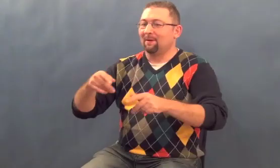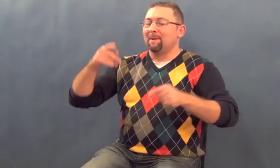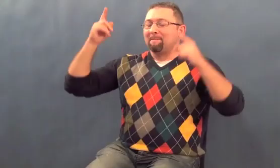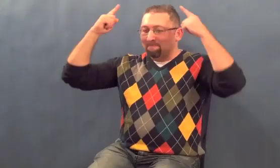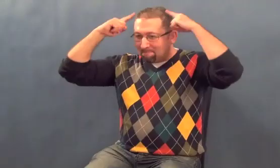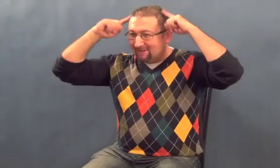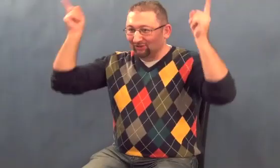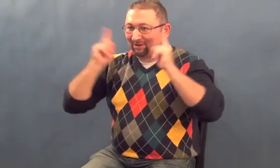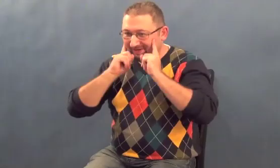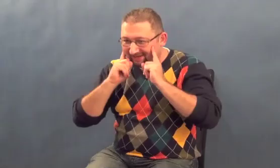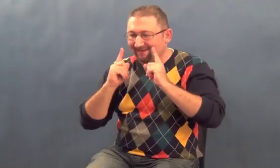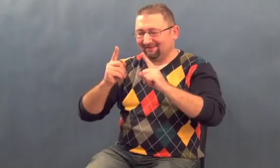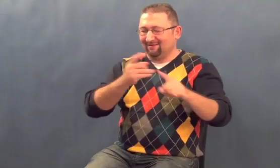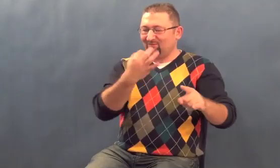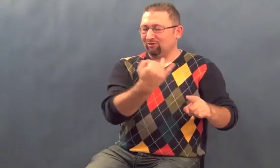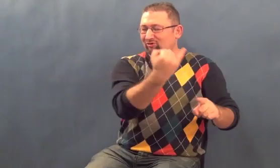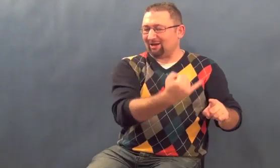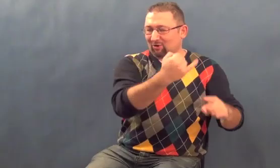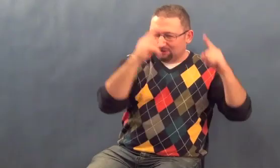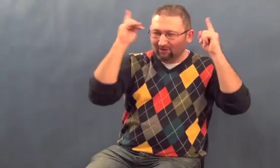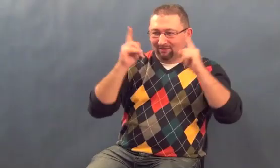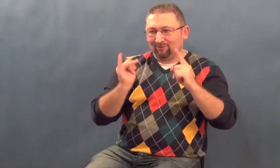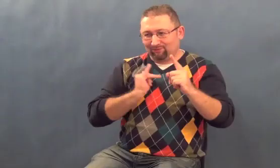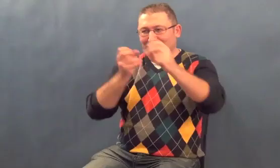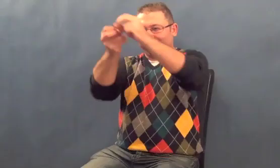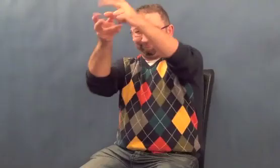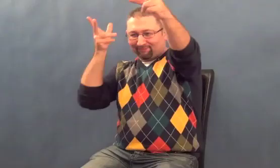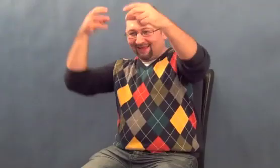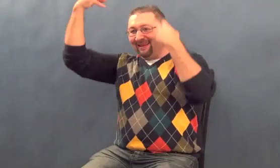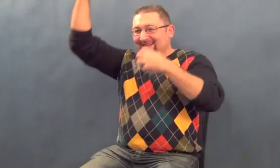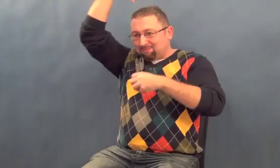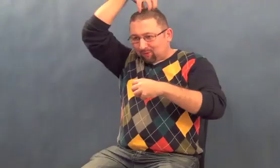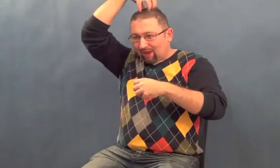Dziecko myszki Miki przygotowało się do strzału z łuku, by strzelić do jabłka na głowie.